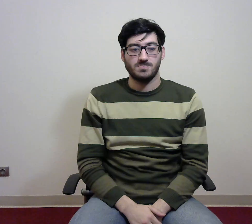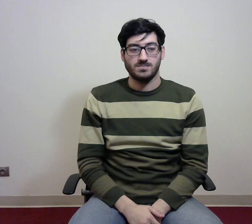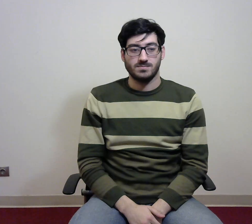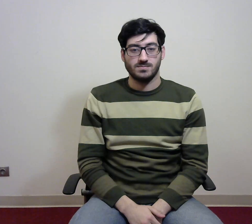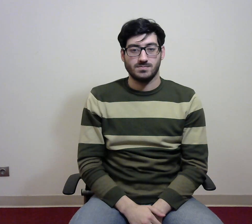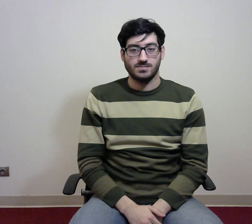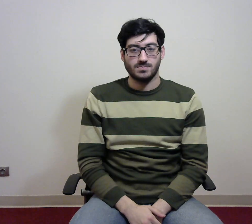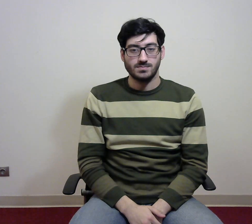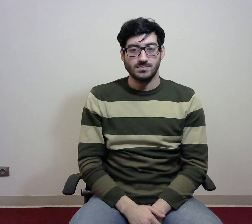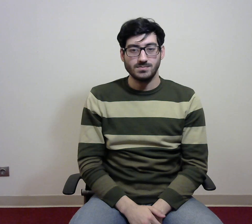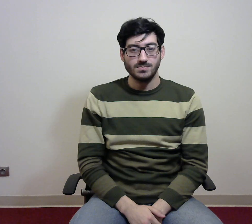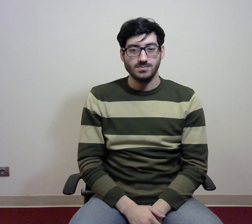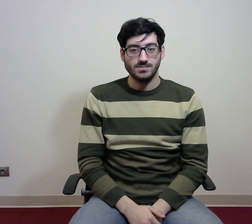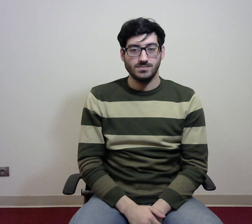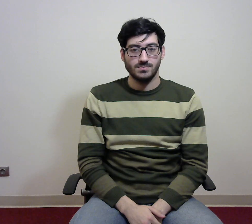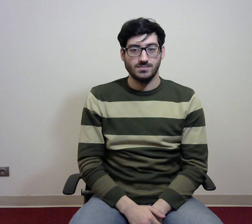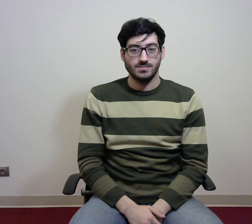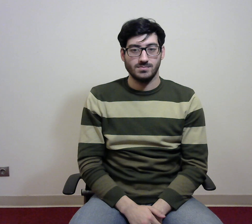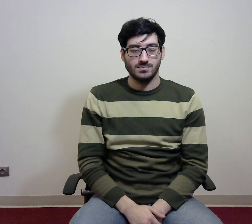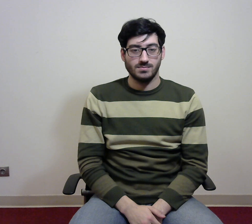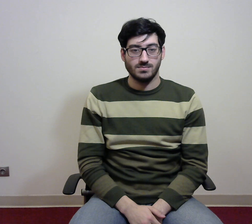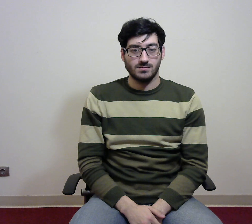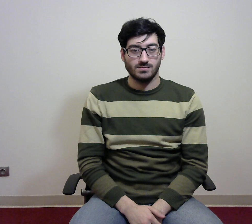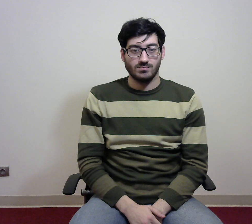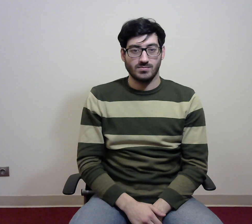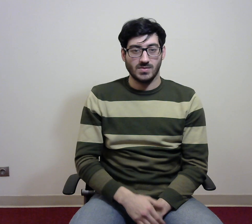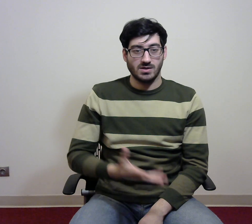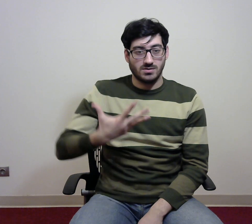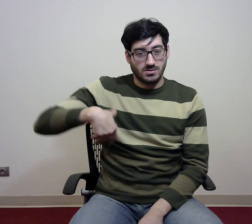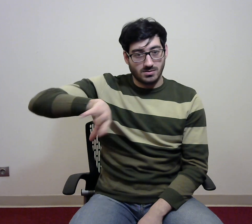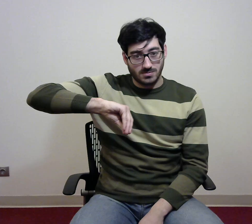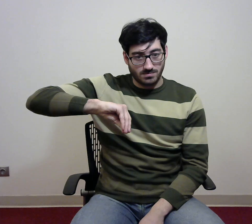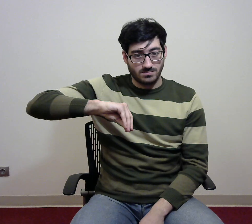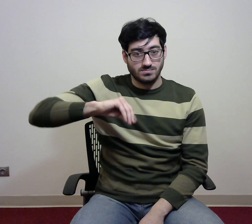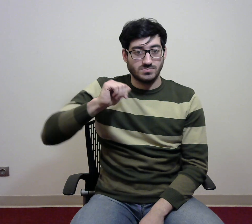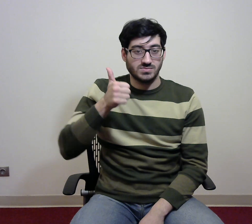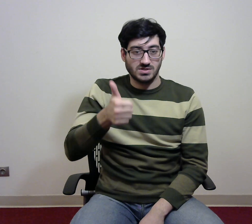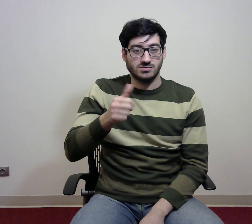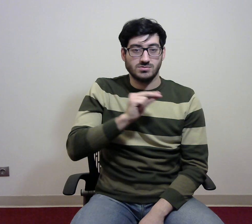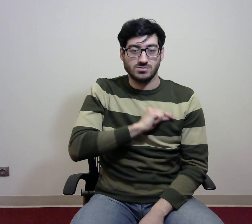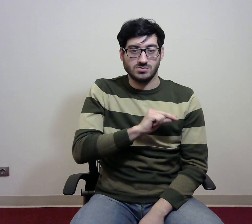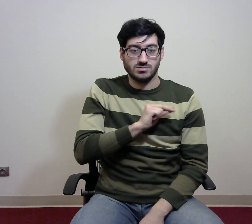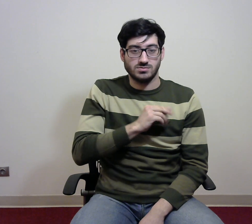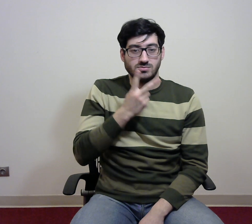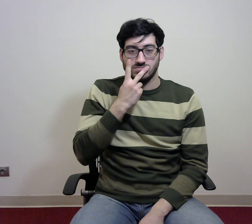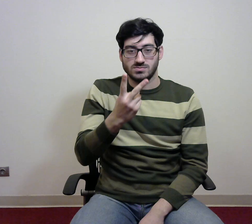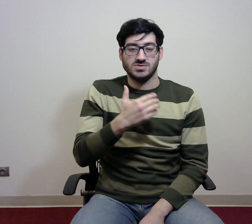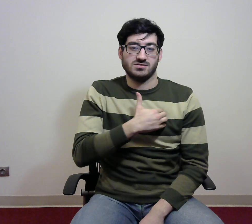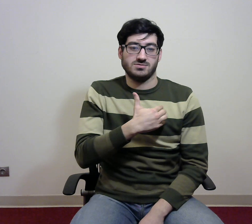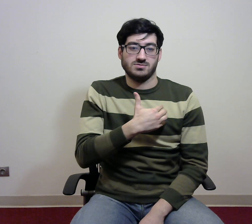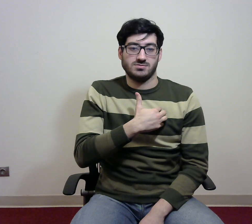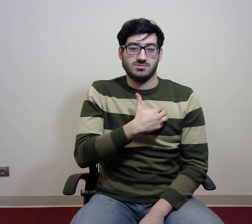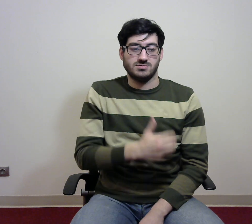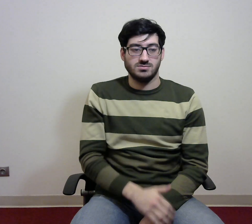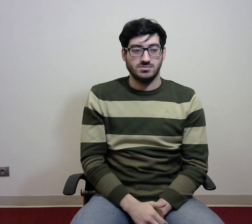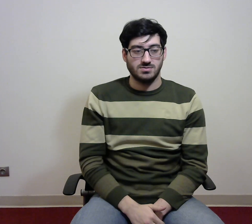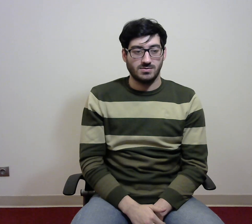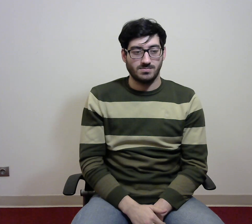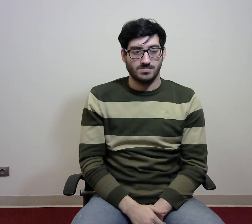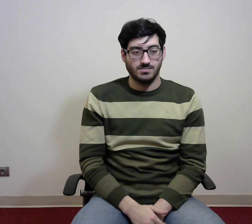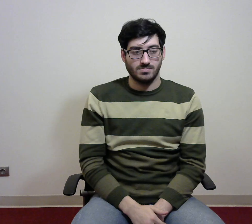Hamı yaxşı işlər görmək istəyir